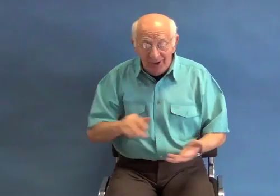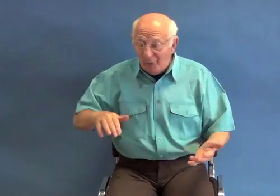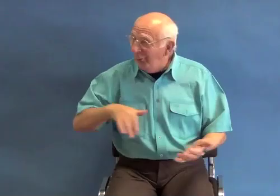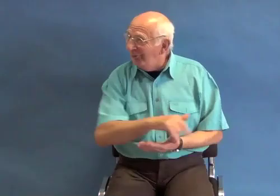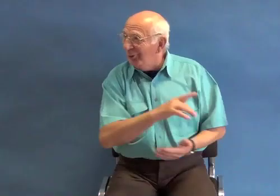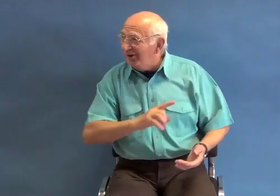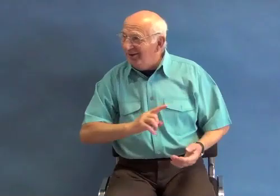Nie iść.